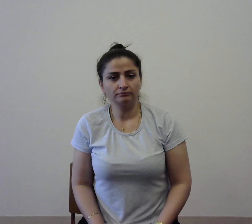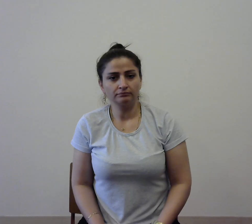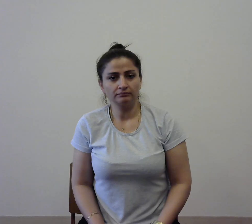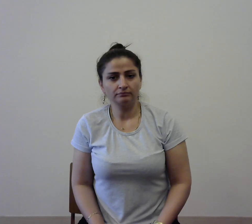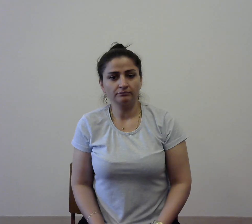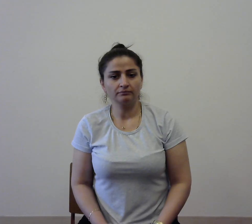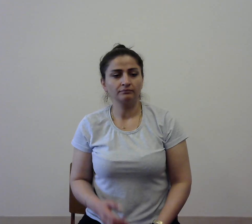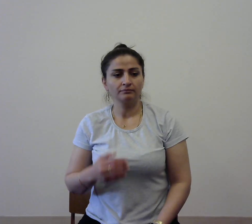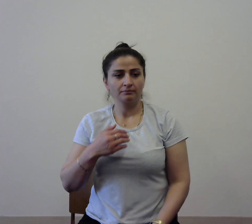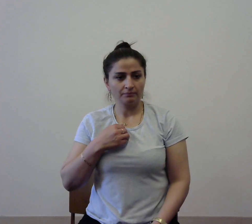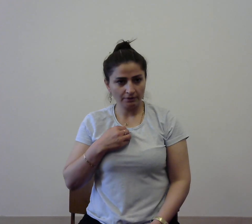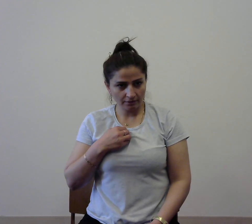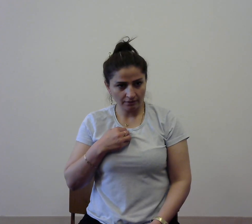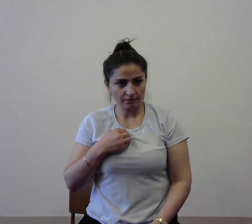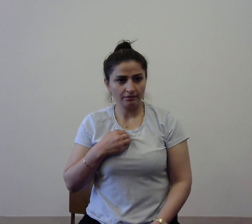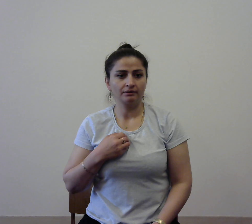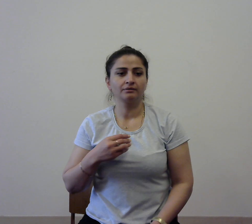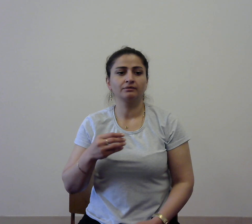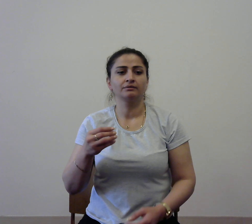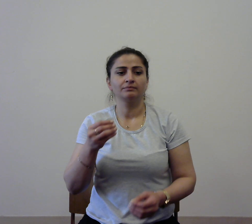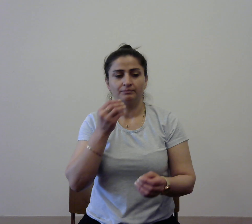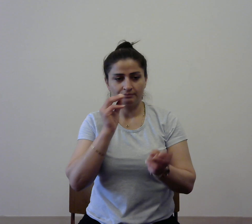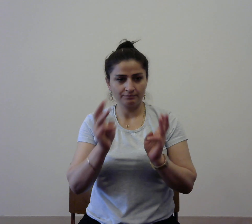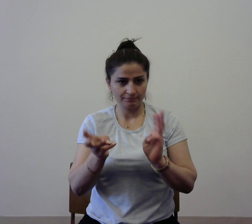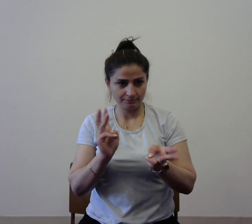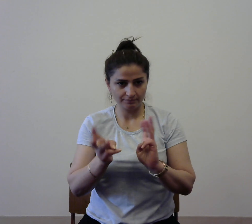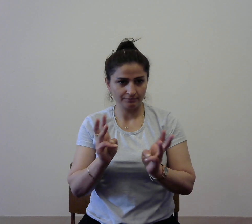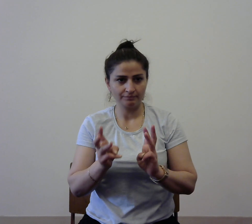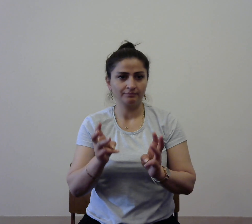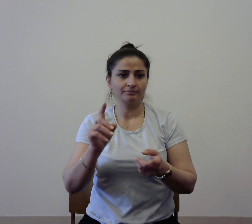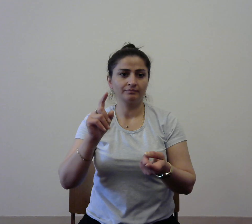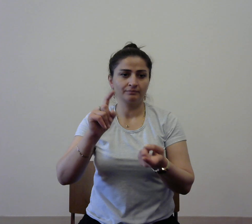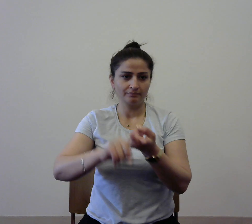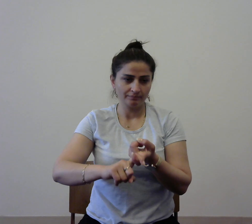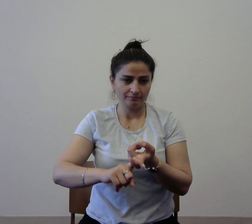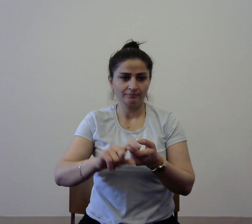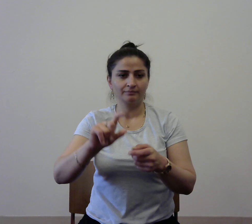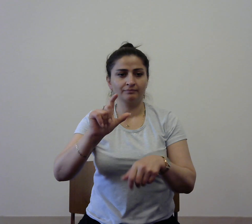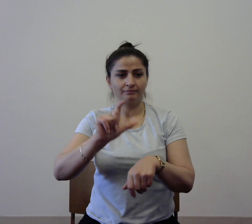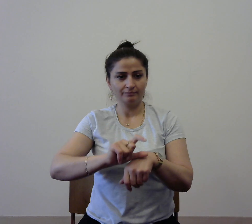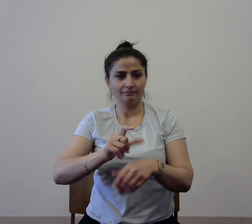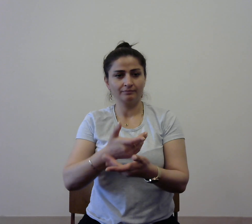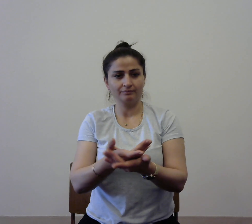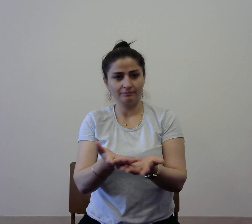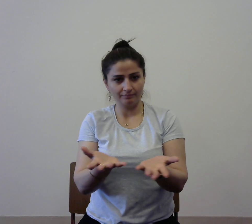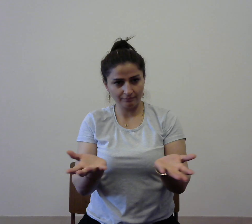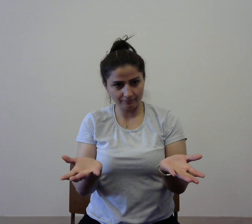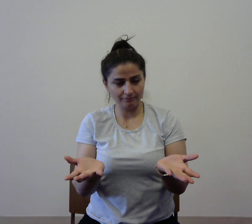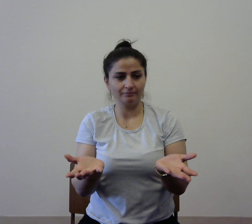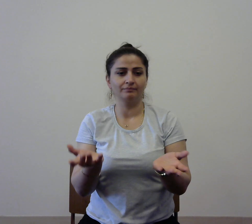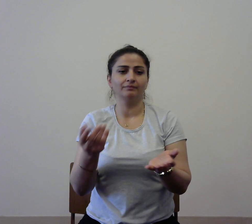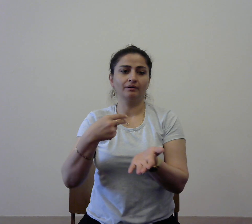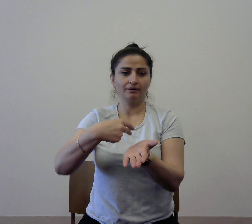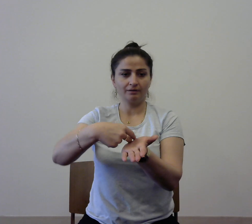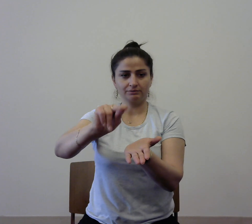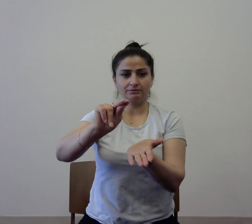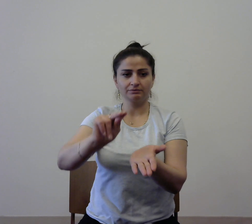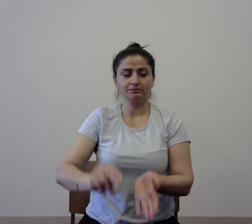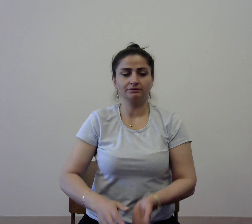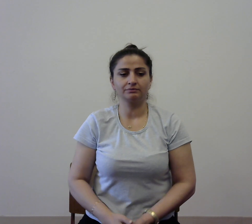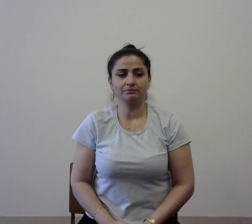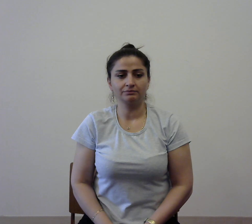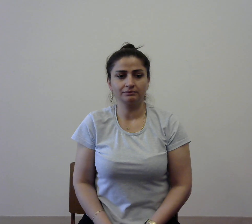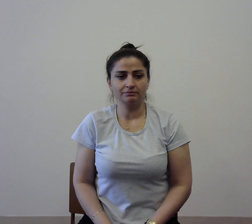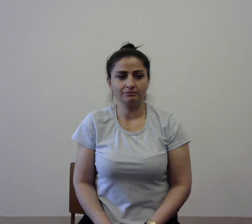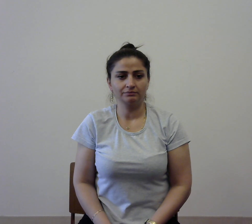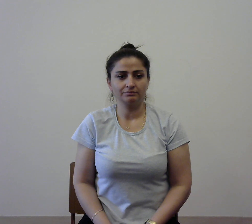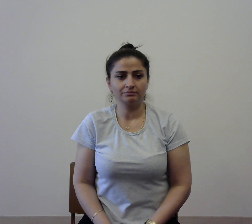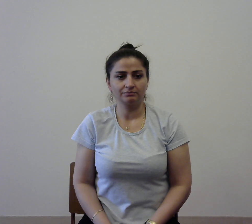Mən mətbəx üçün qab almalıyam